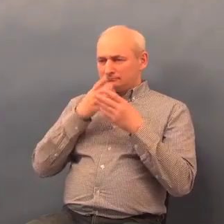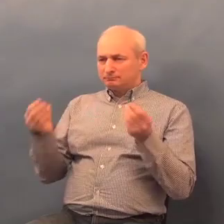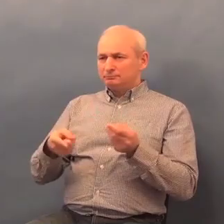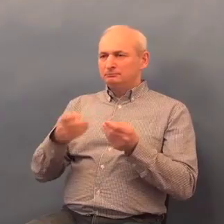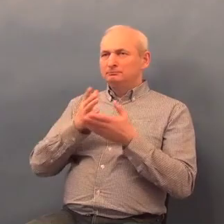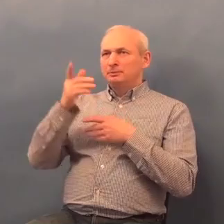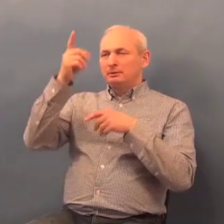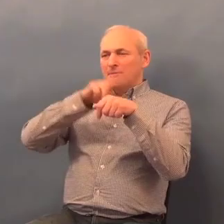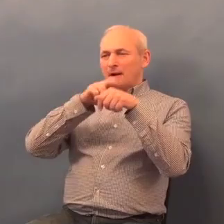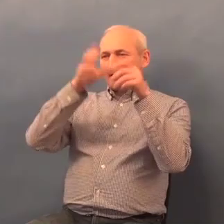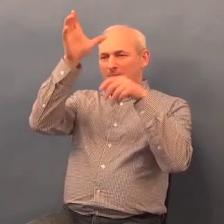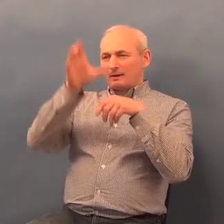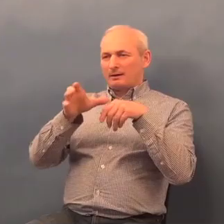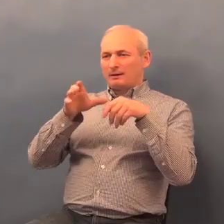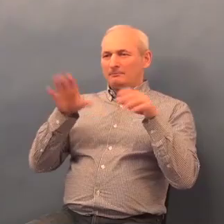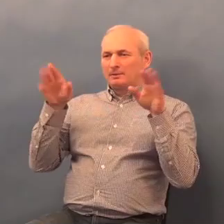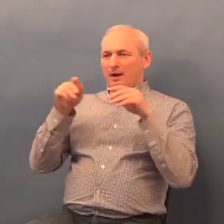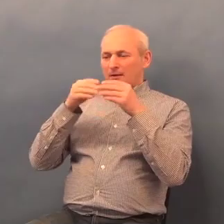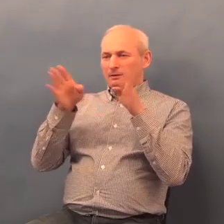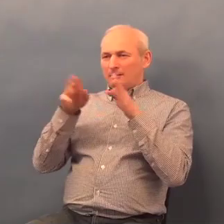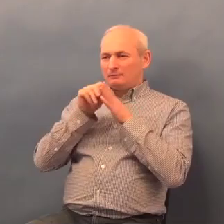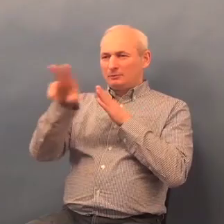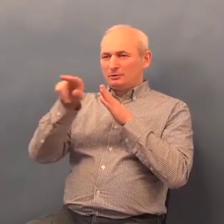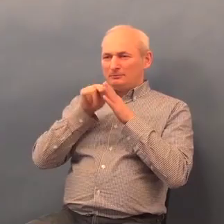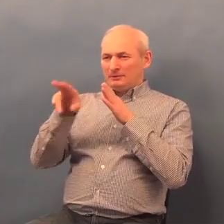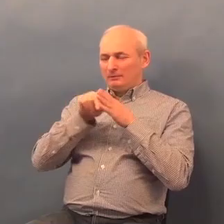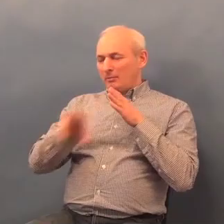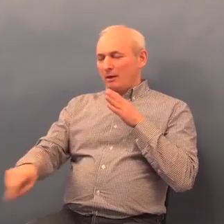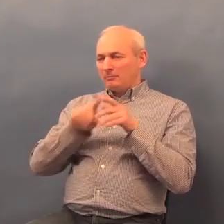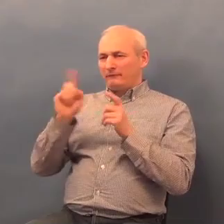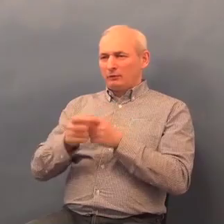Powodem tego jest zegar, wiszący na ścianie, z otworu wyskakuje ptak. To on zabrał wszystkie owoce z miski.